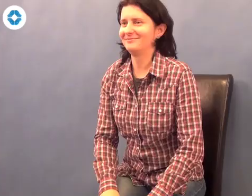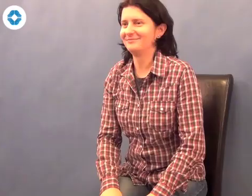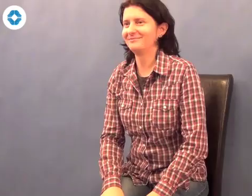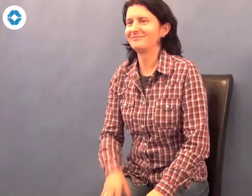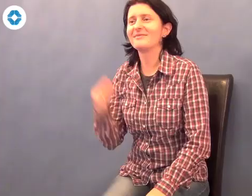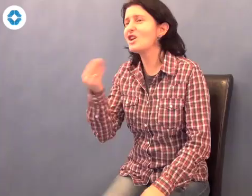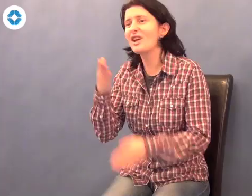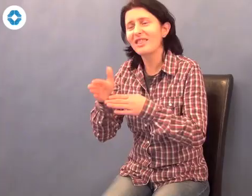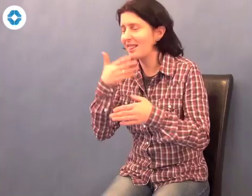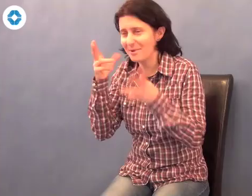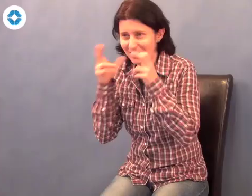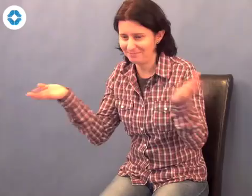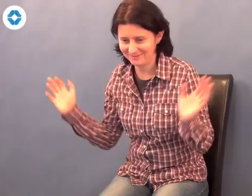Jeszcze nadal nie ma żaby.